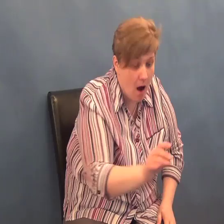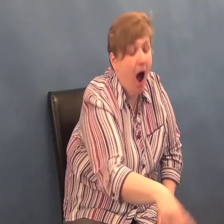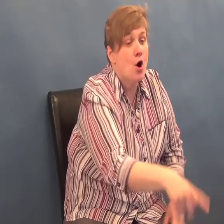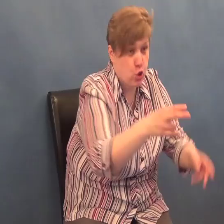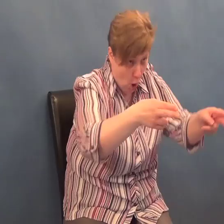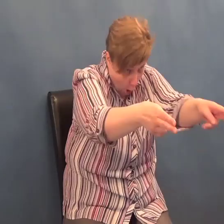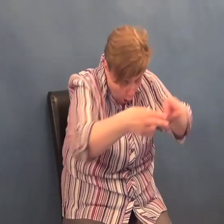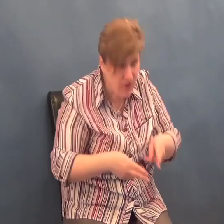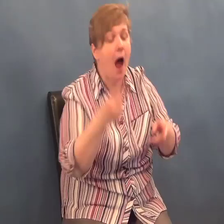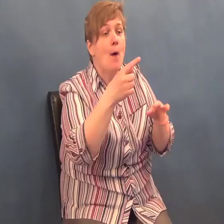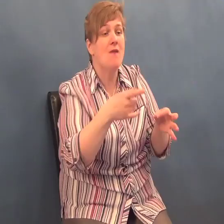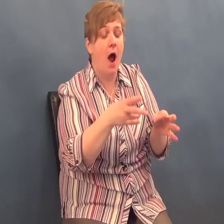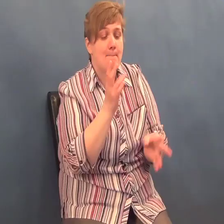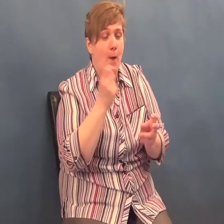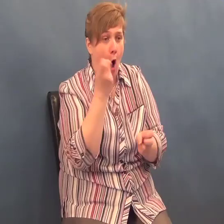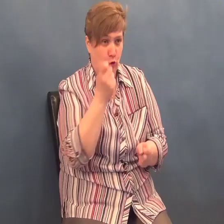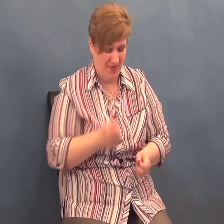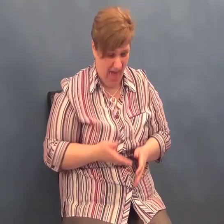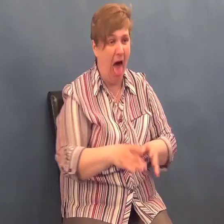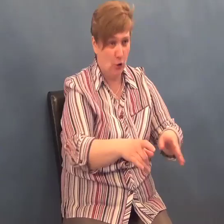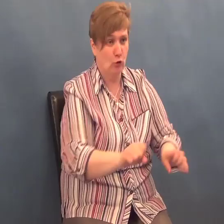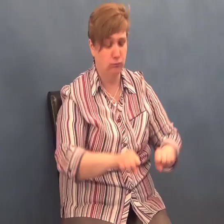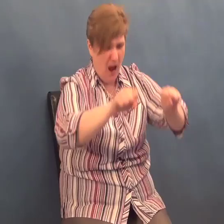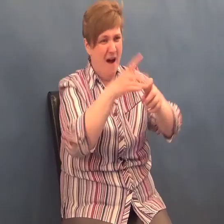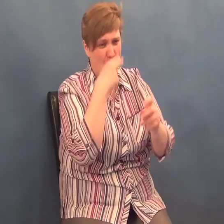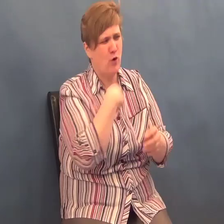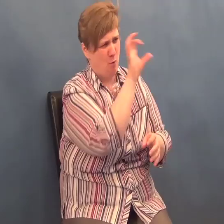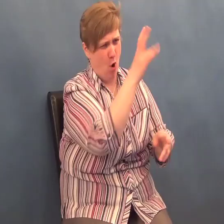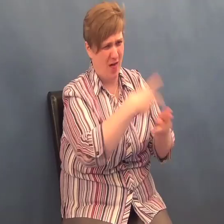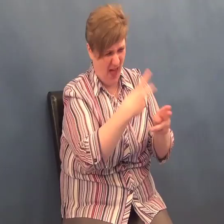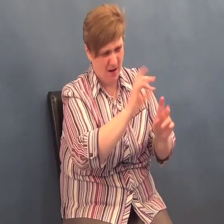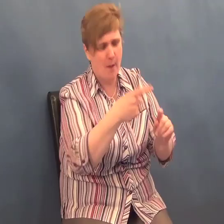Tak, to tor, a pociąg powinien tak jechać, zresztą oglądałam to w telewizji.